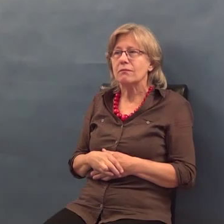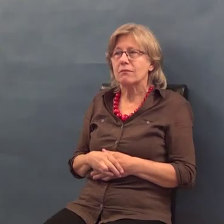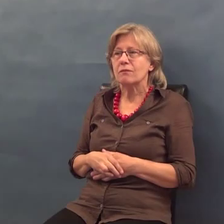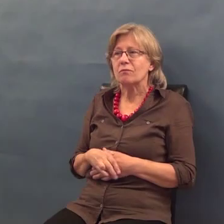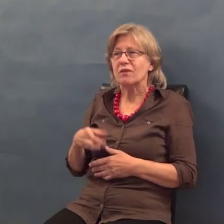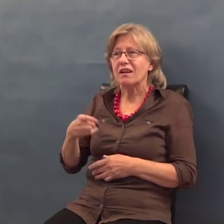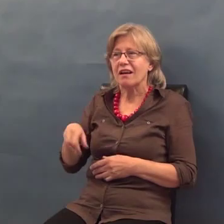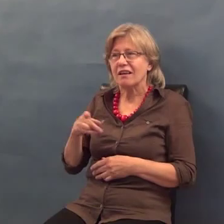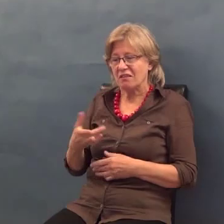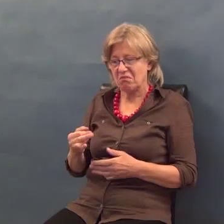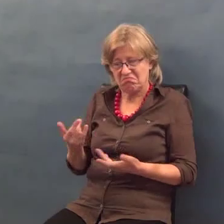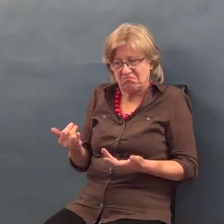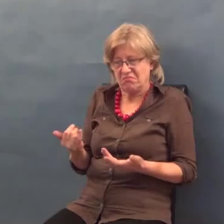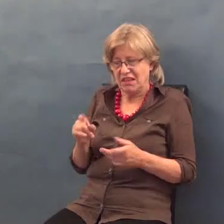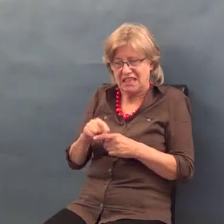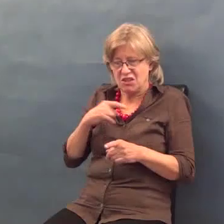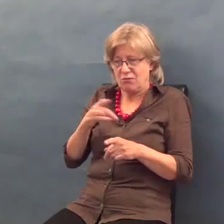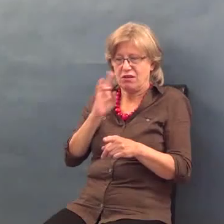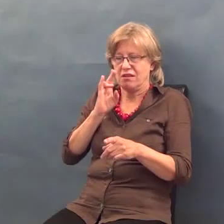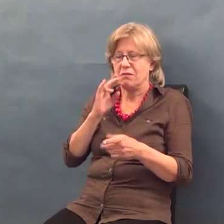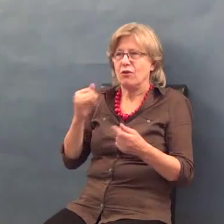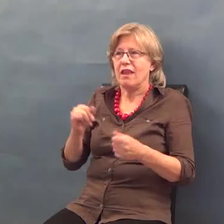Okrągły. Nie, tu chyba chodzi o co innego.